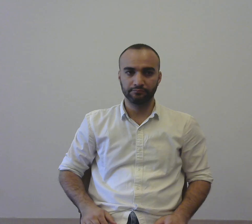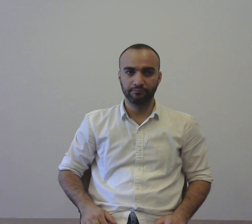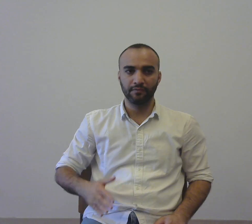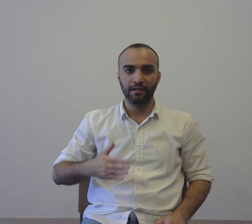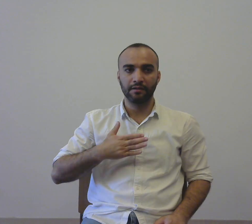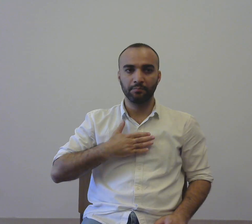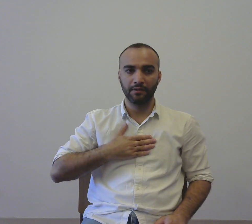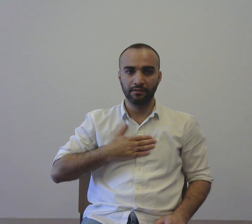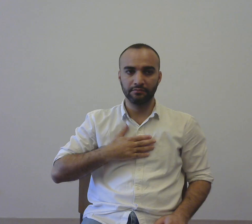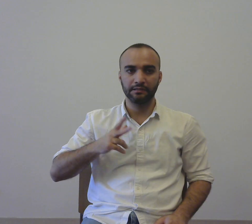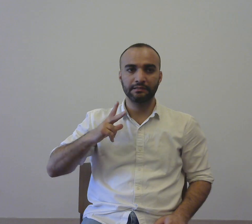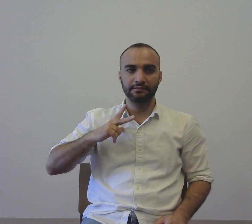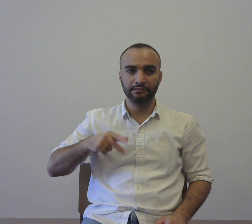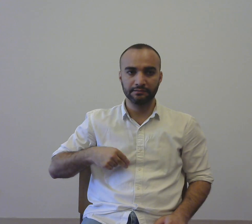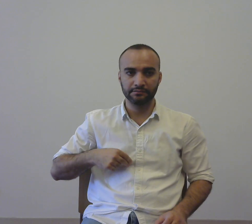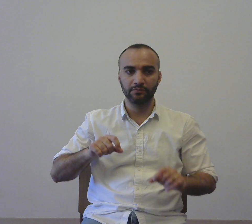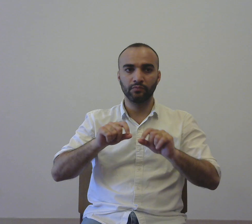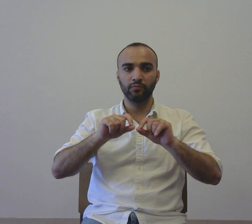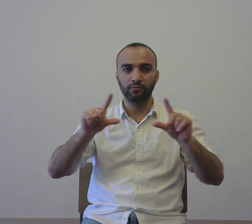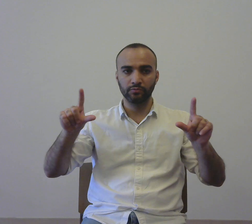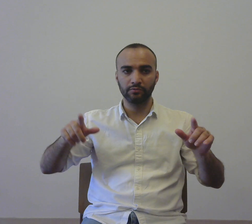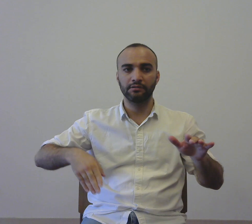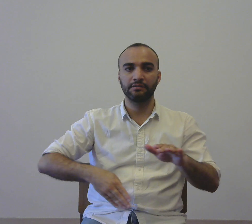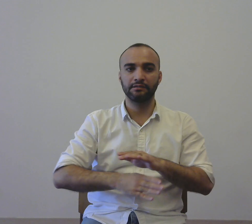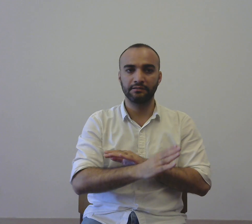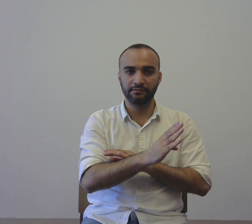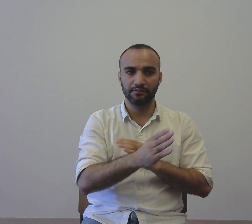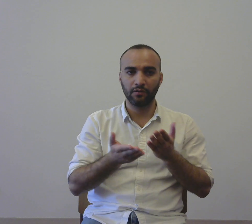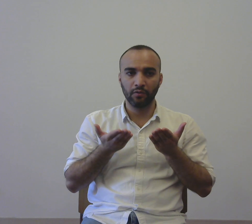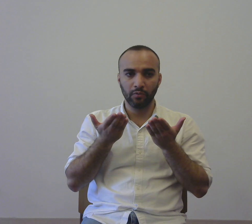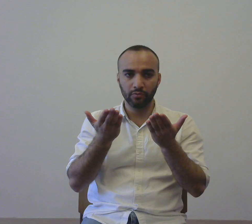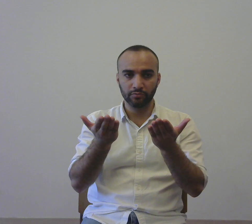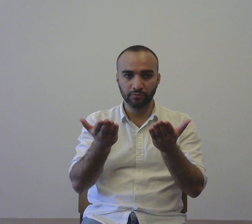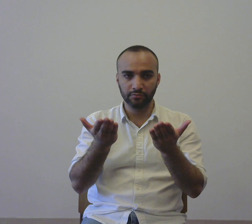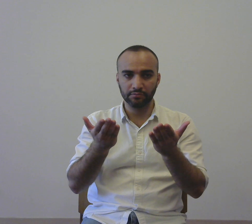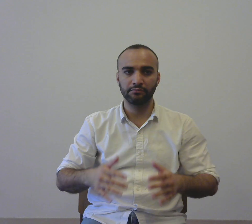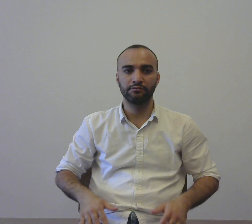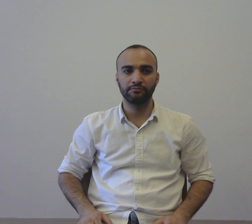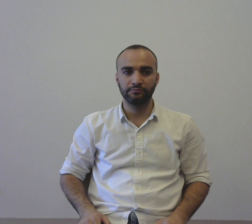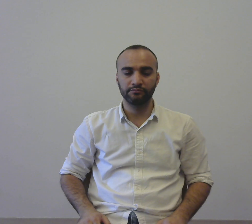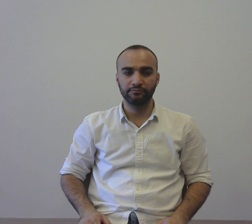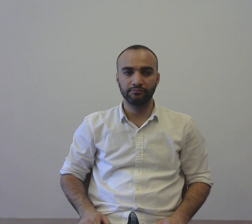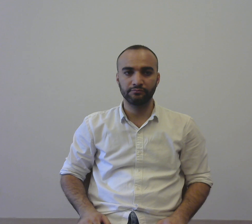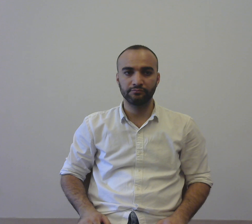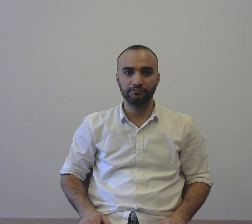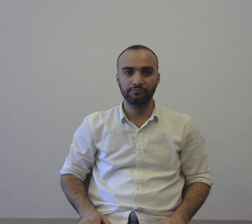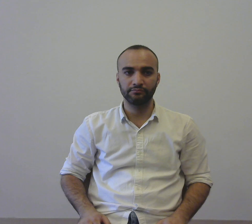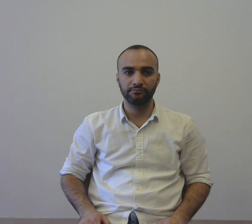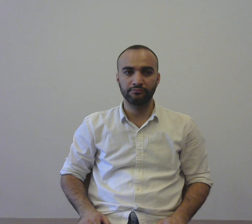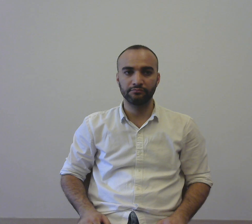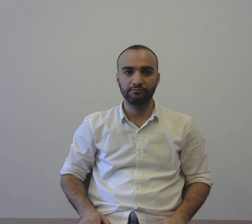Mənim qızım məktəbə gedir, oxuyur